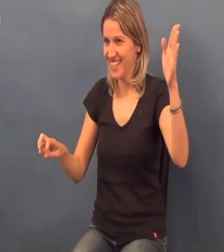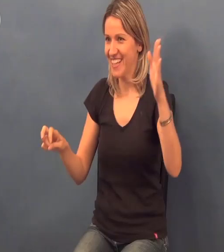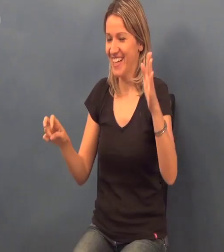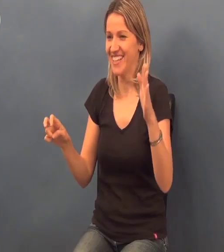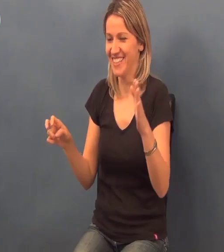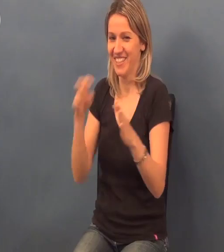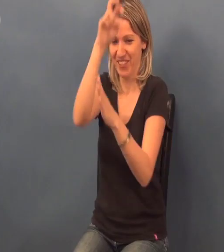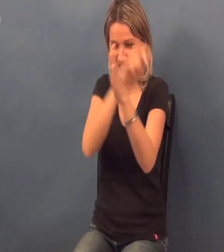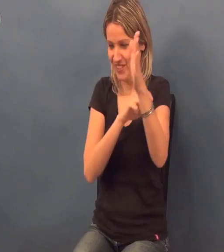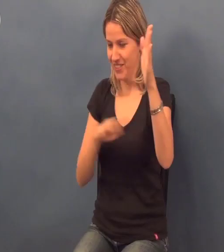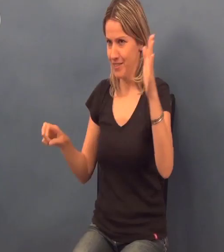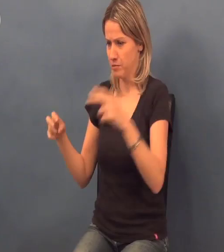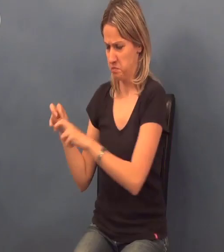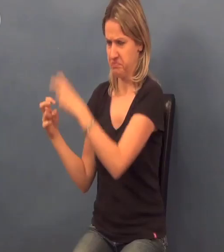Schodzi na dół i wchodzi do tego drugiego domu, ale zostaje wyrzucony.